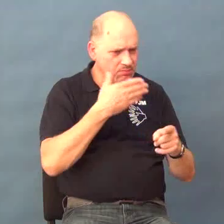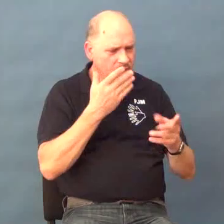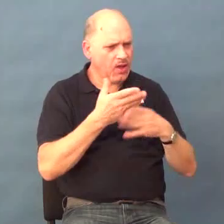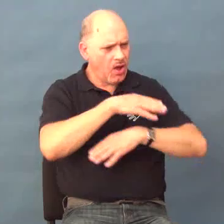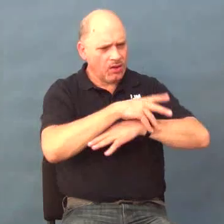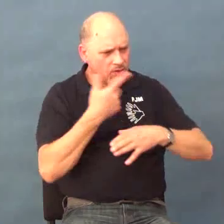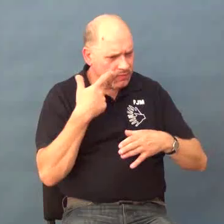Chłopiec patrzy przez okno.